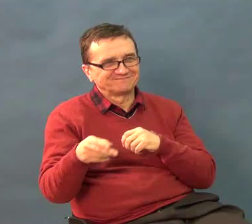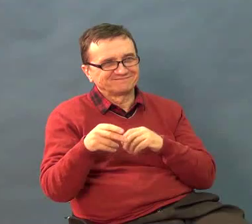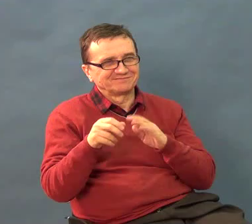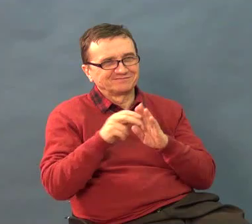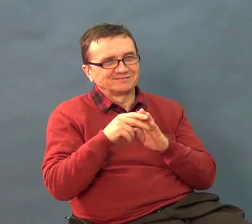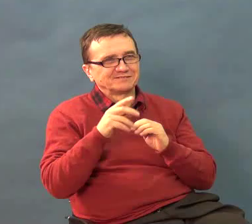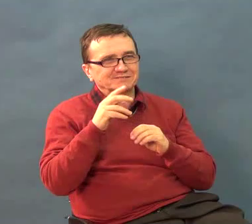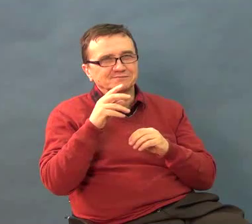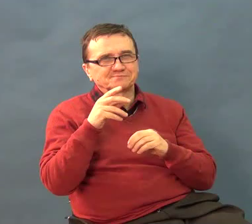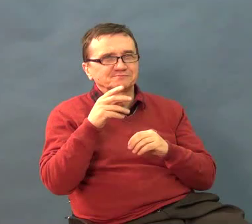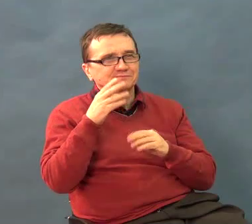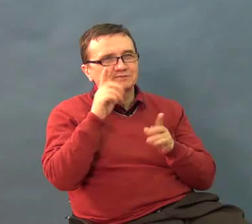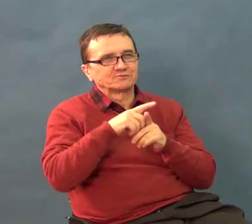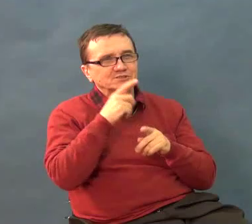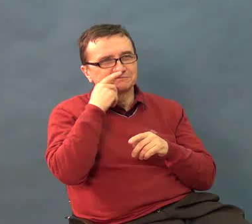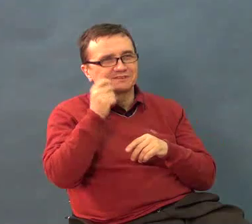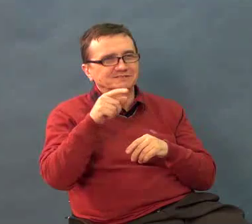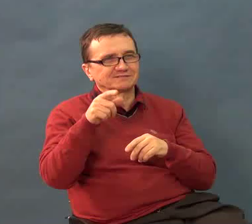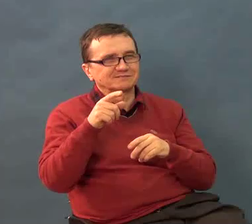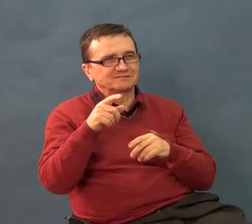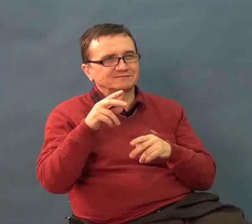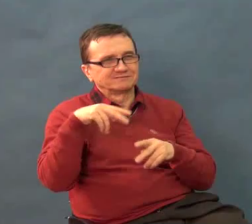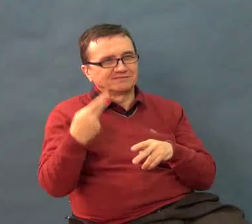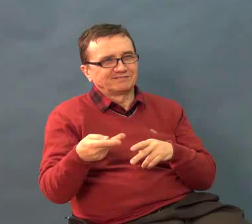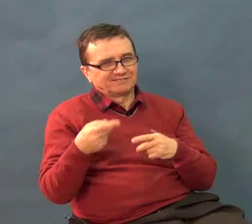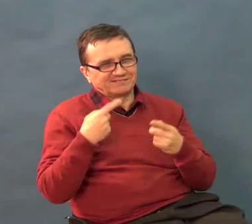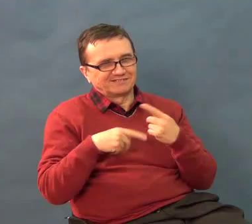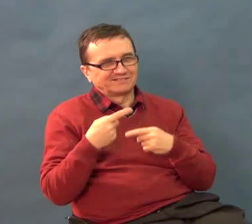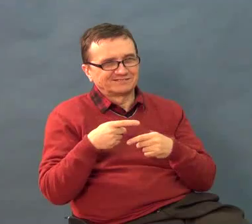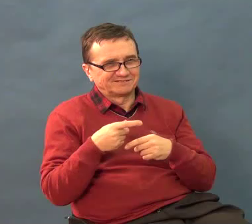Kot jest ranny i leży w śmieciach.